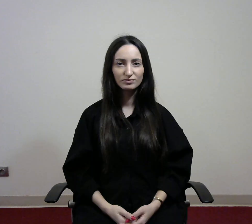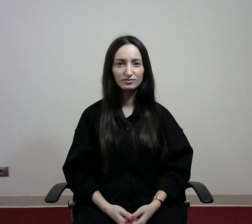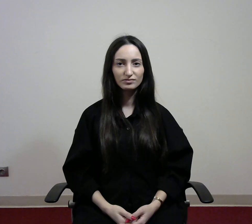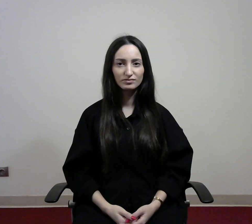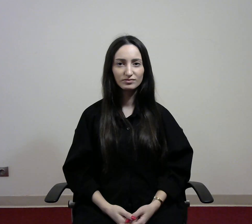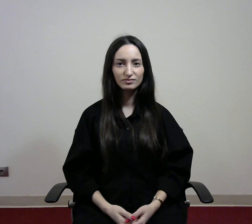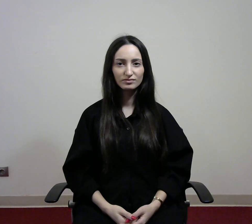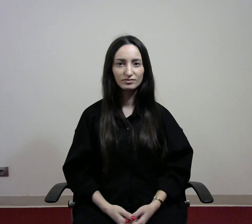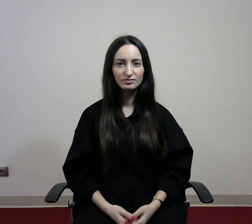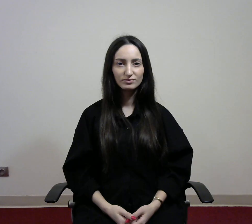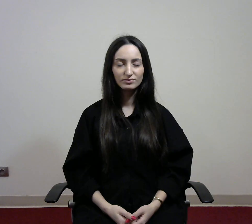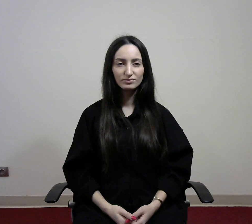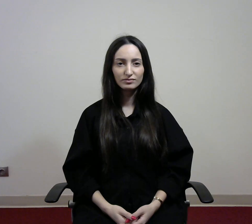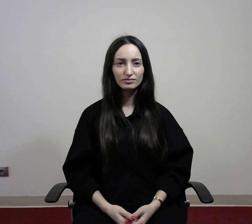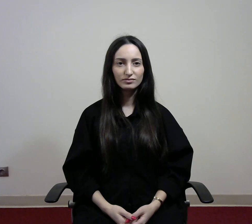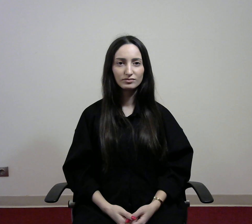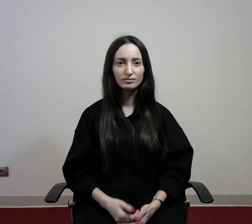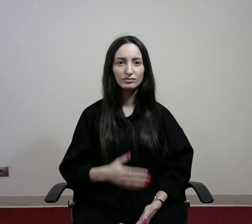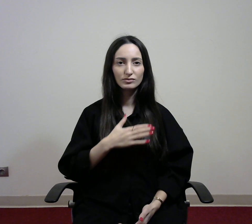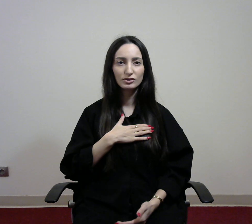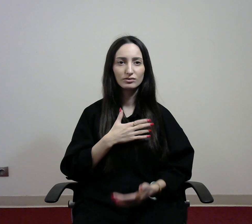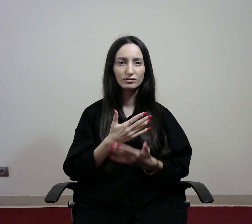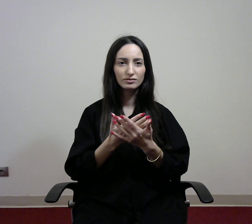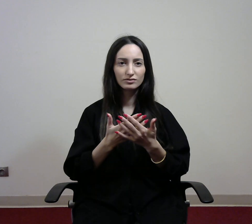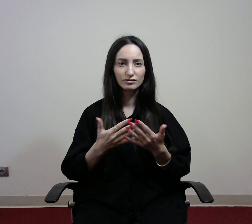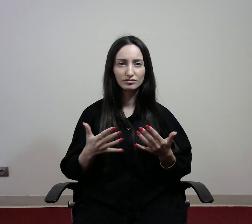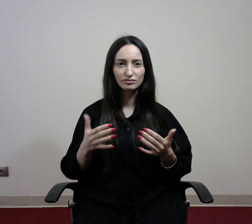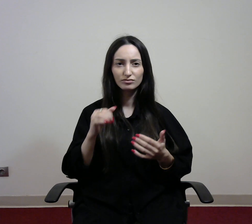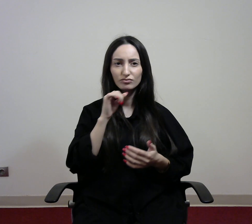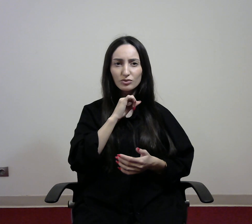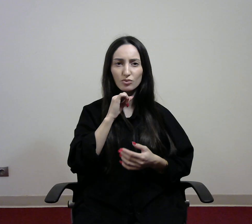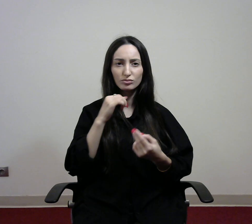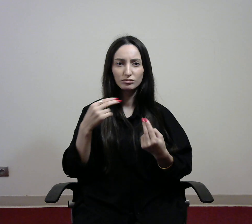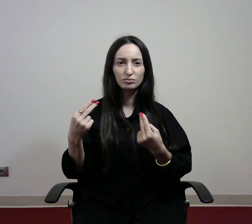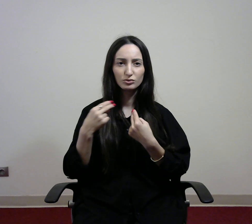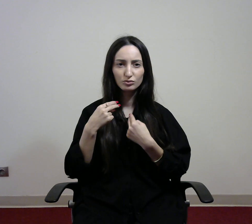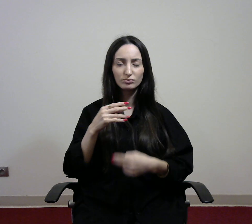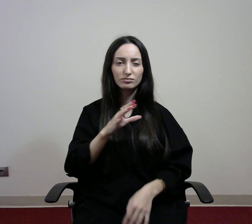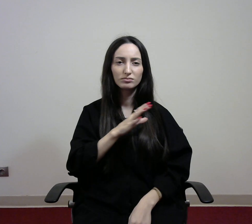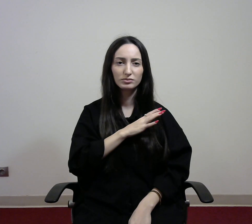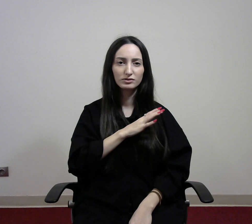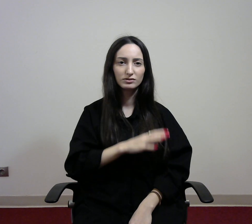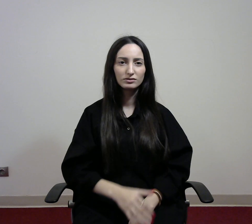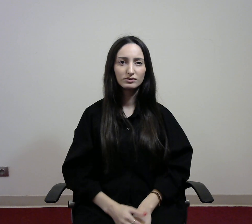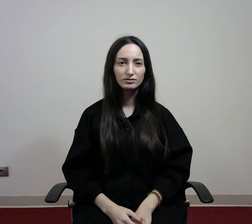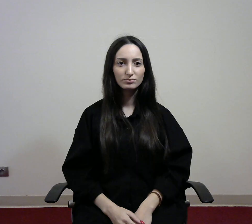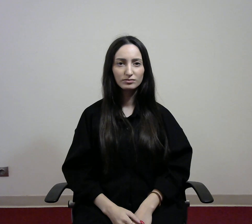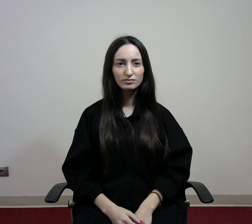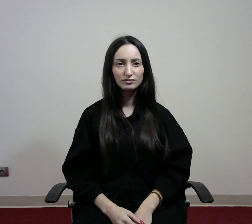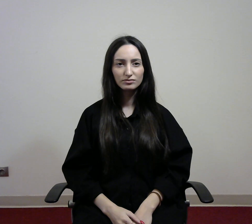Mənim əşyalarımı oğurlayıblar